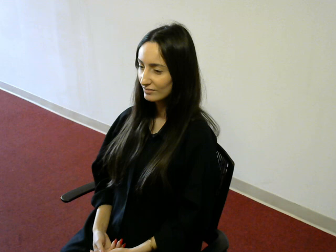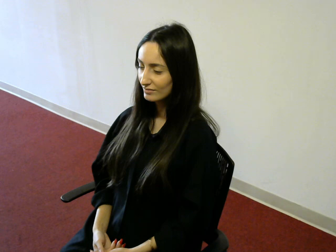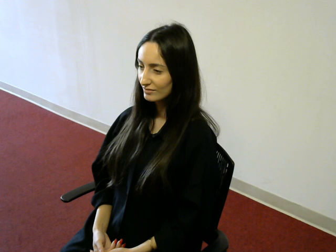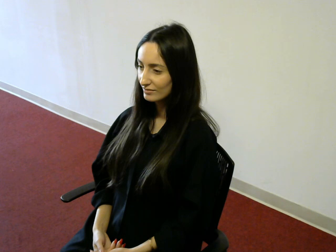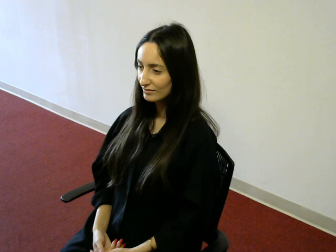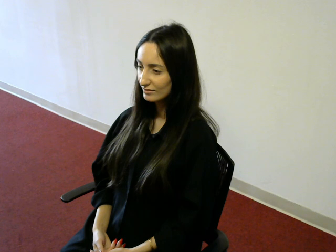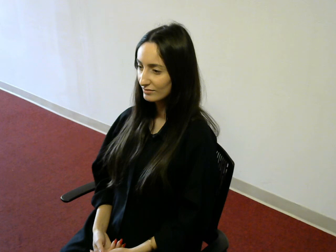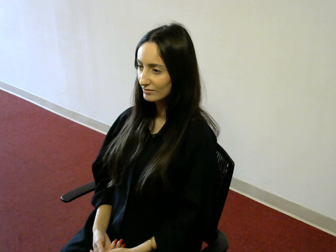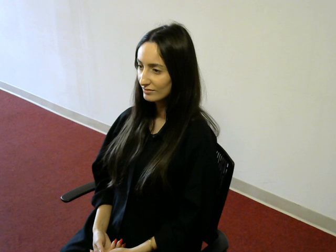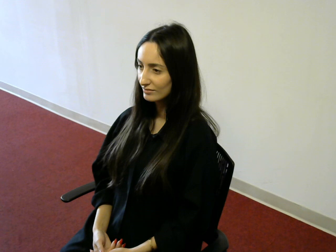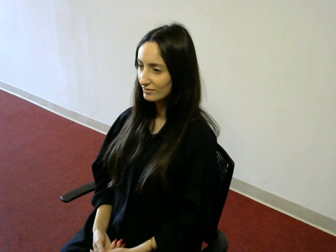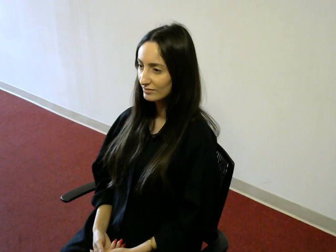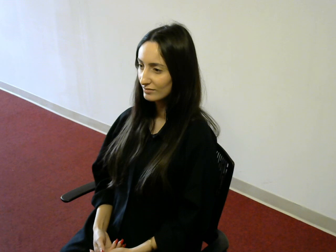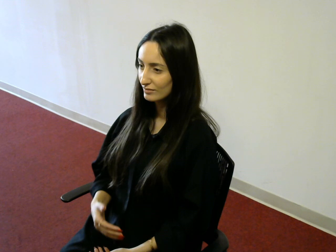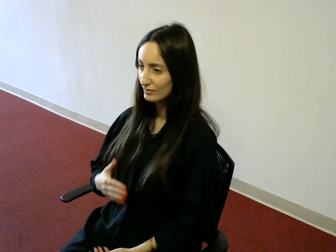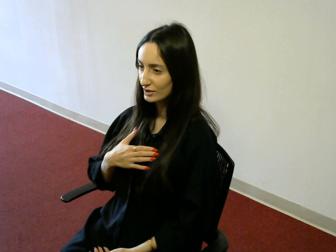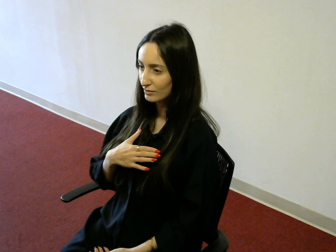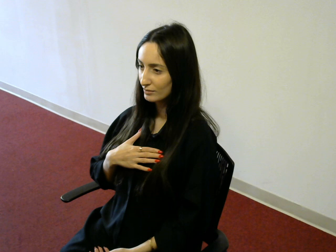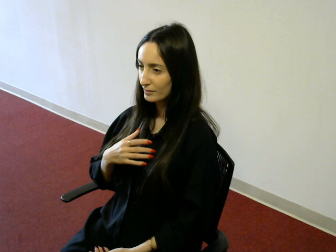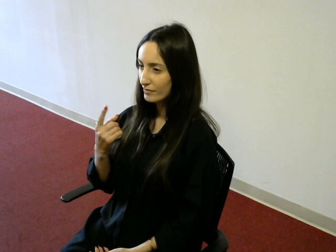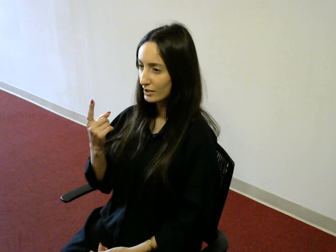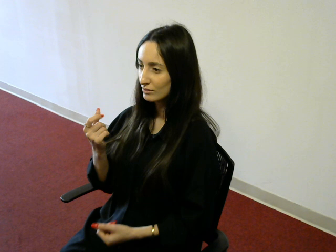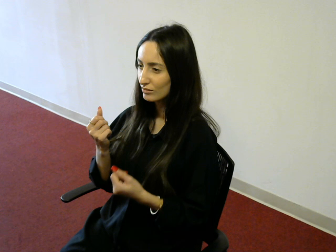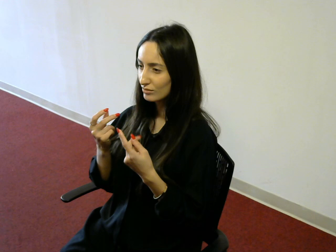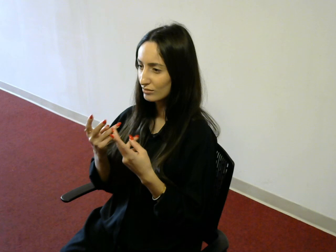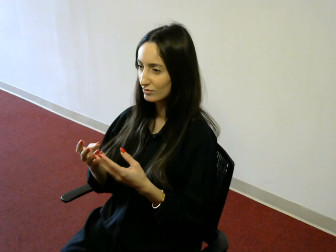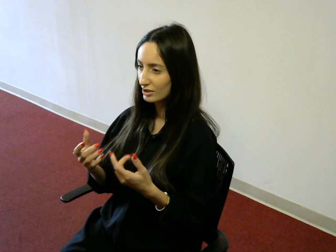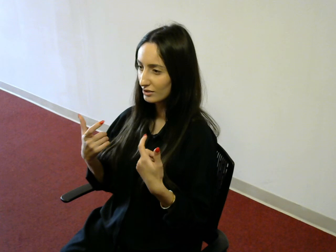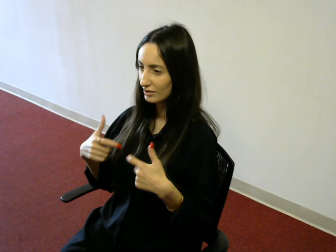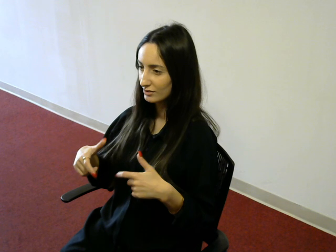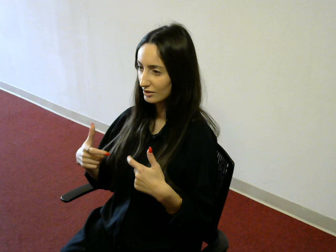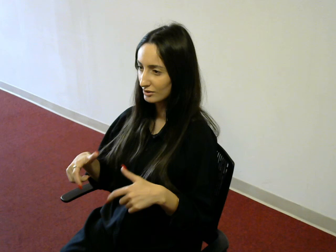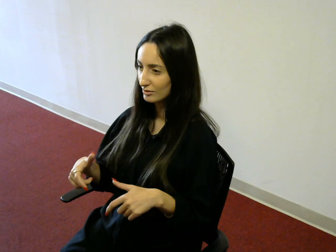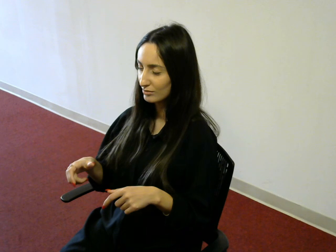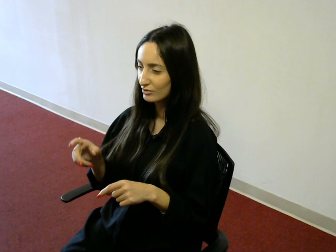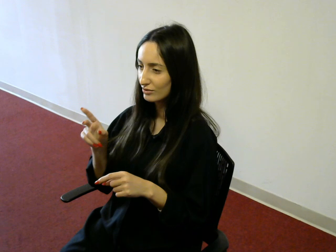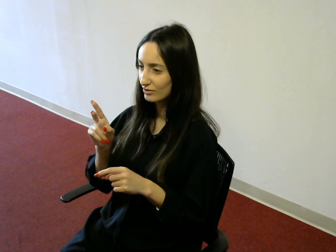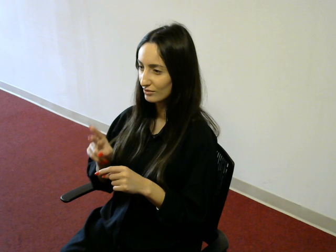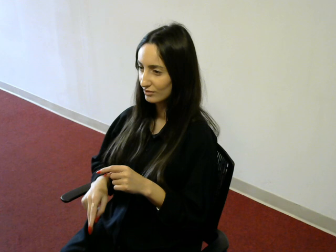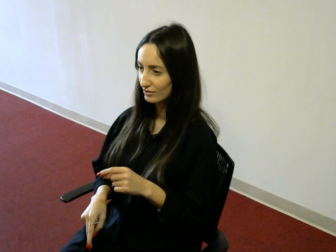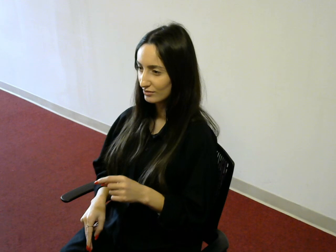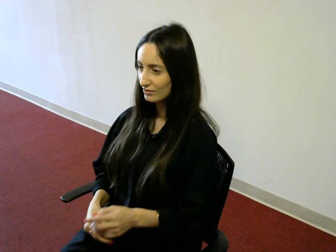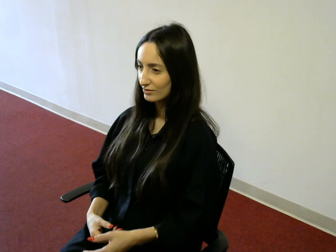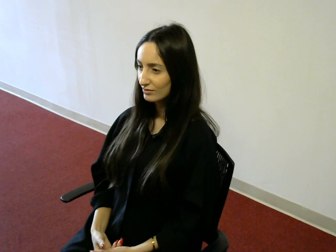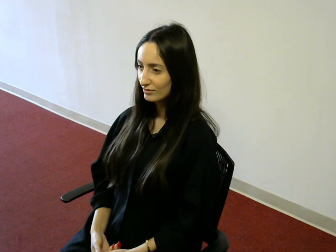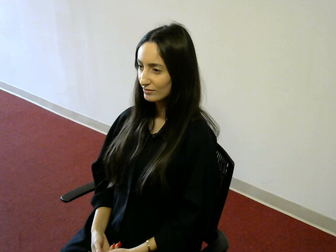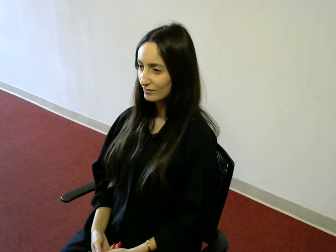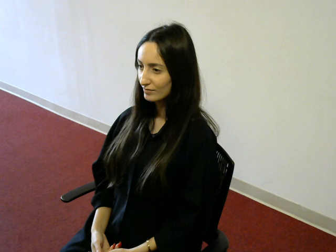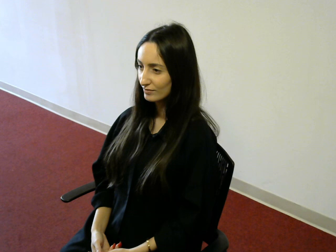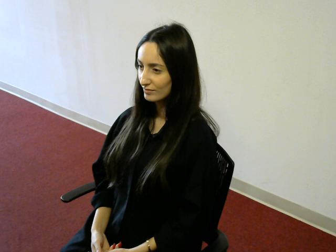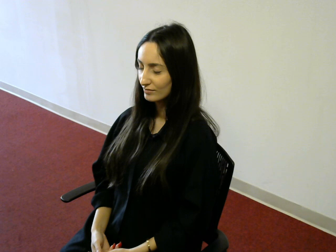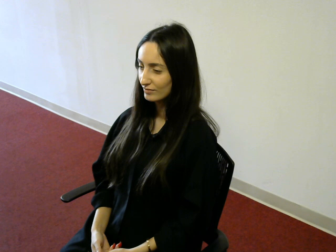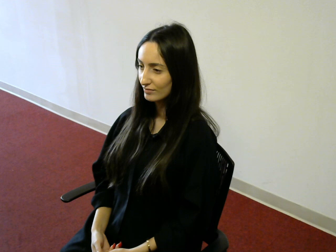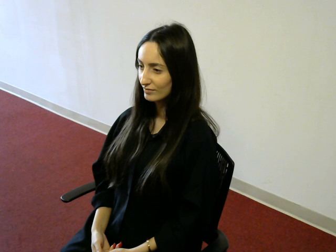Mən bir neçə imtahandan kəsildim